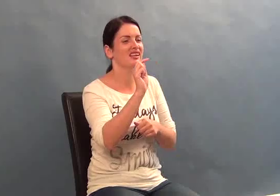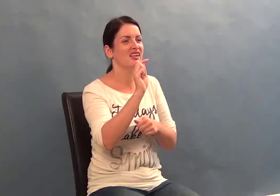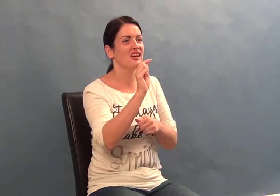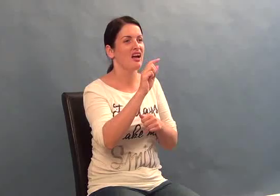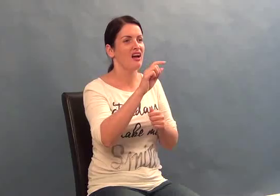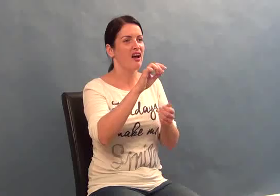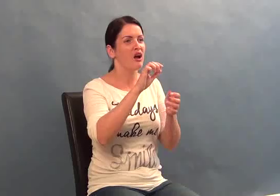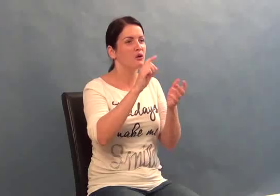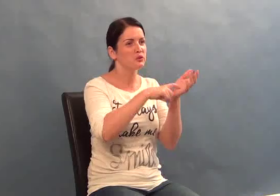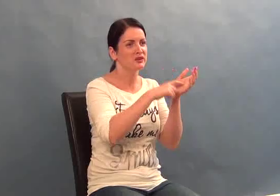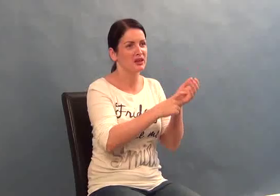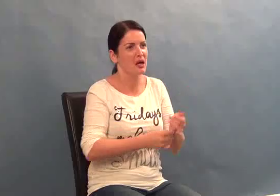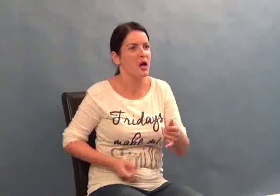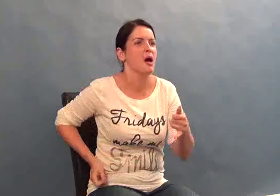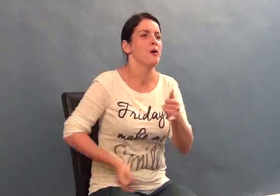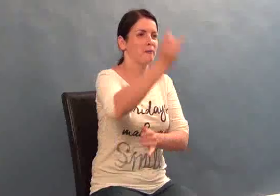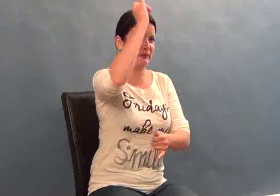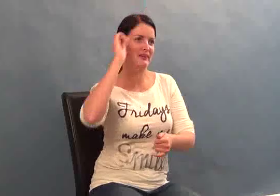Kura kopnęła kota.